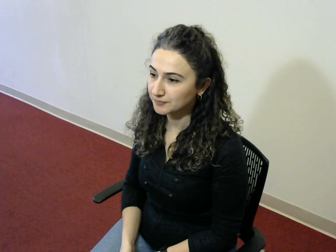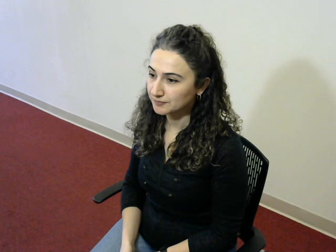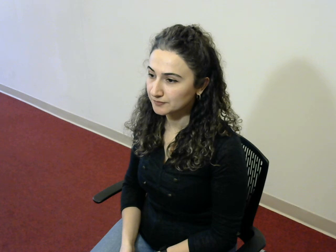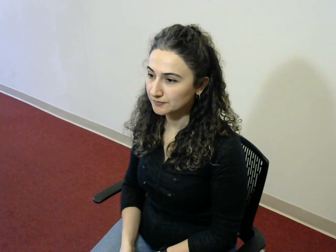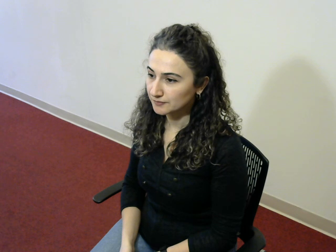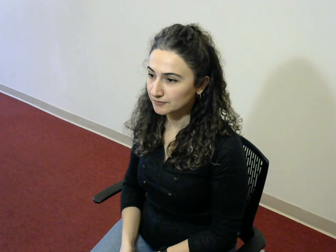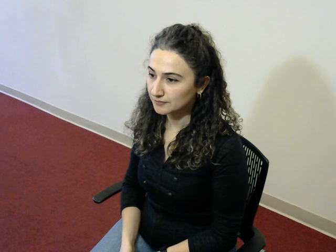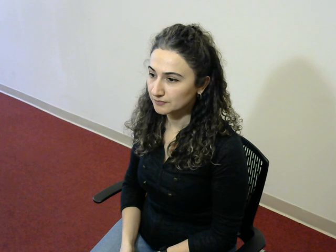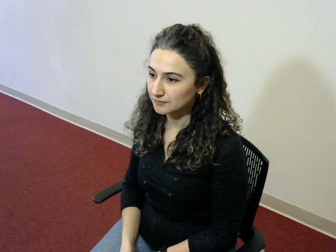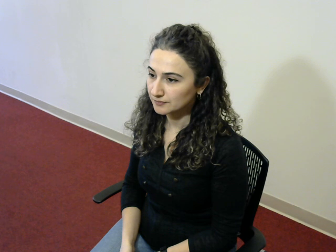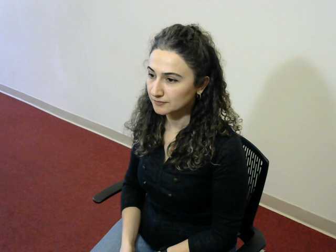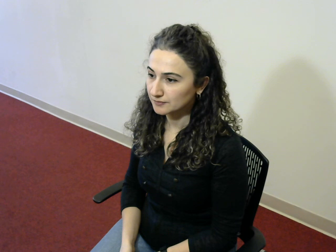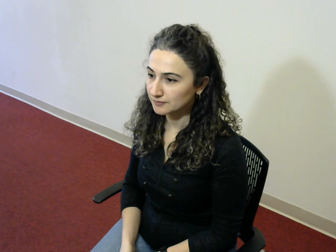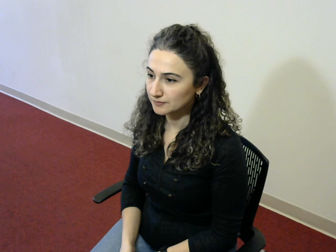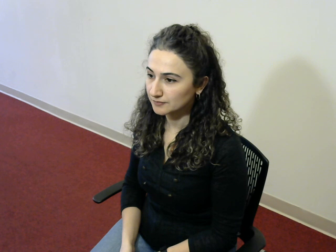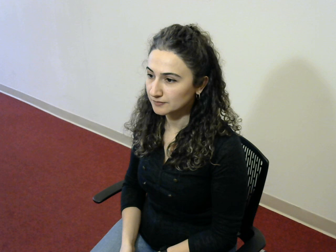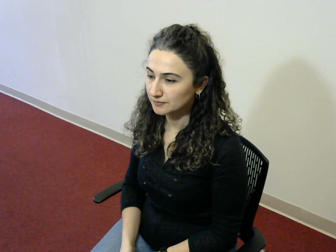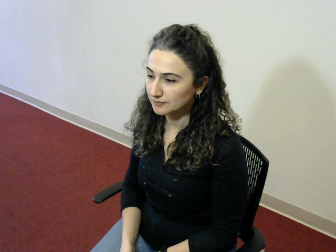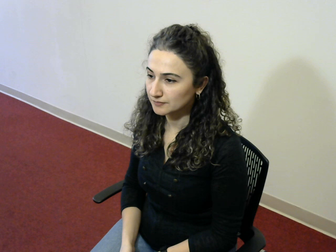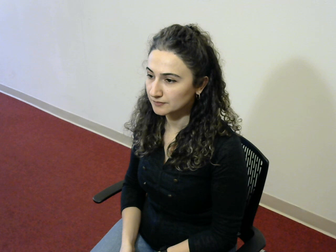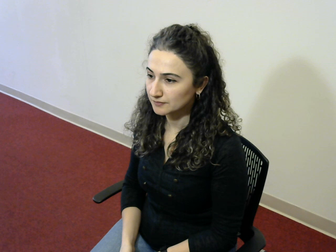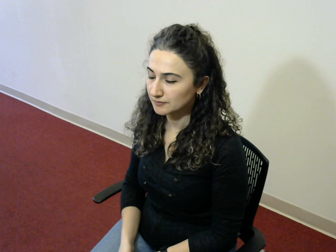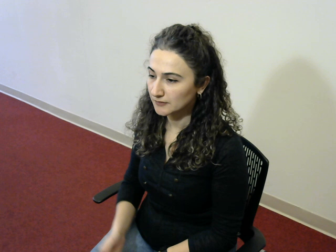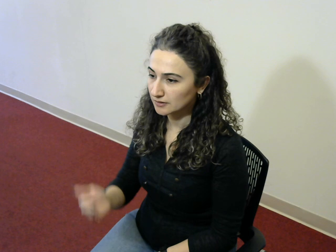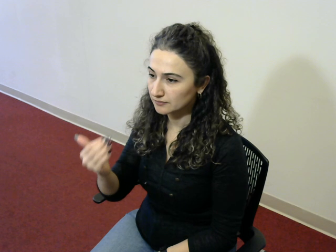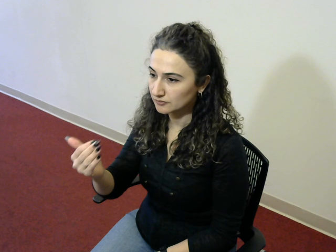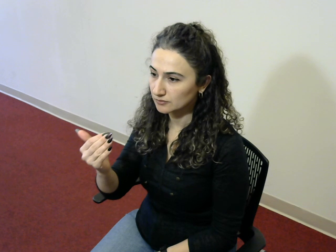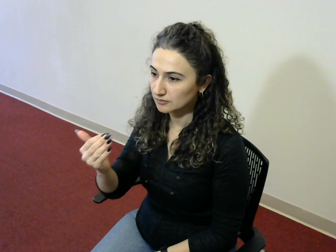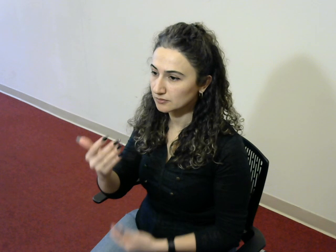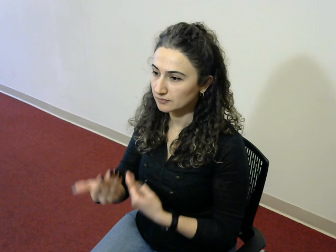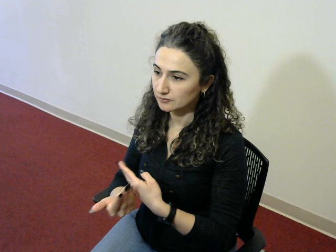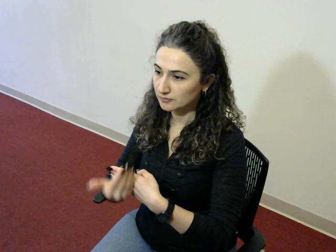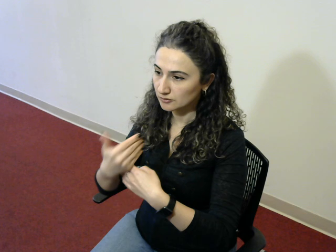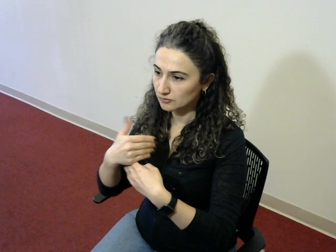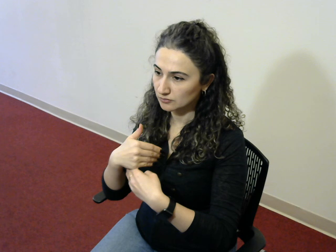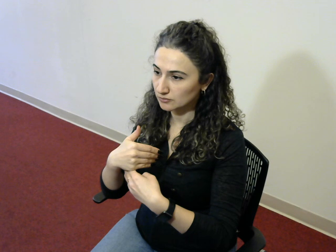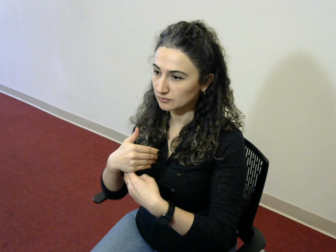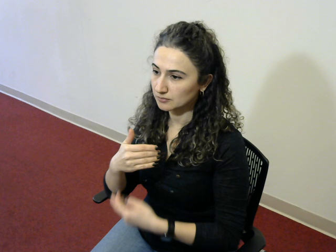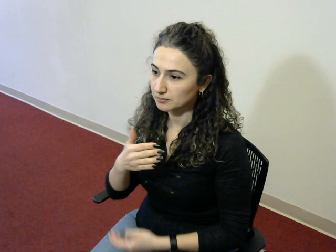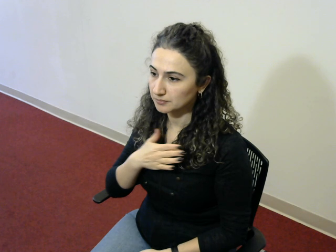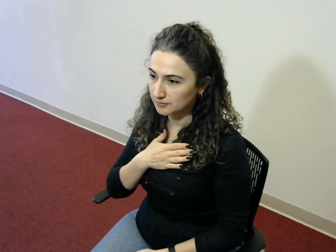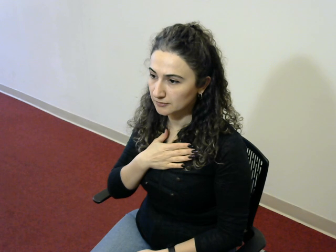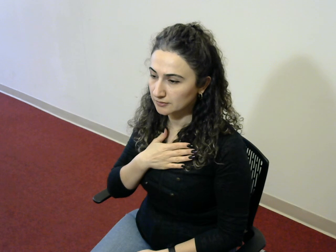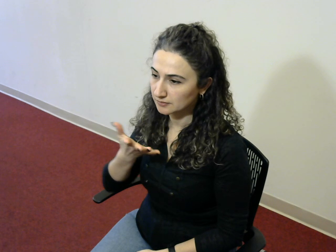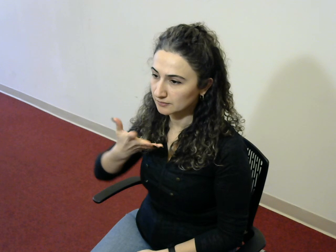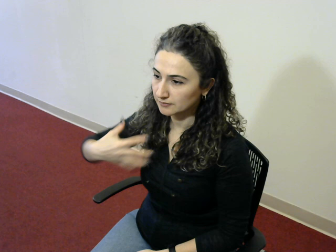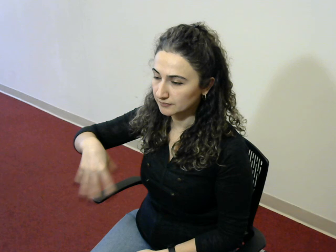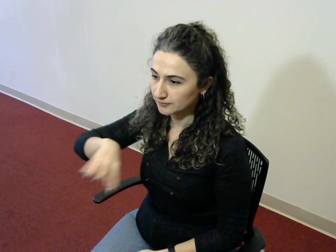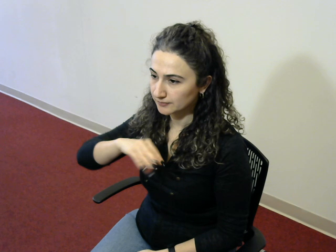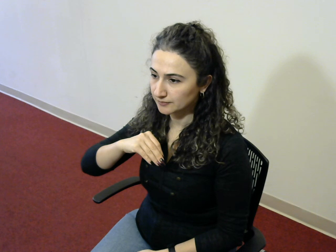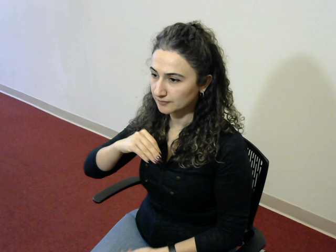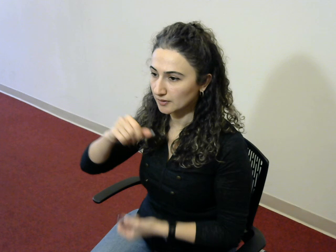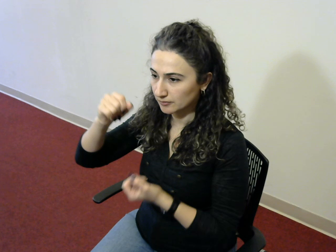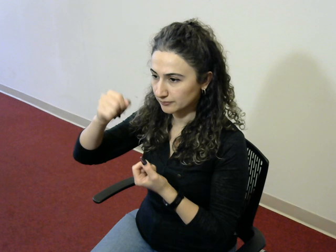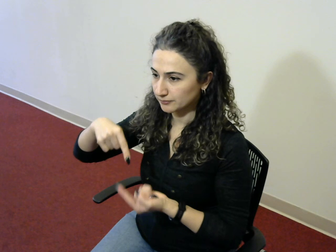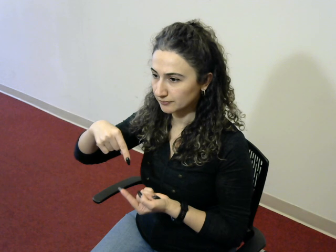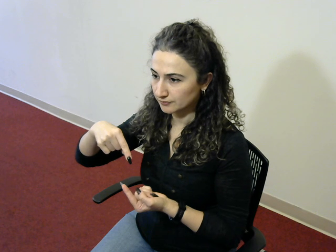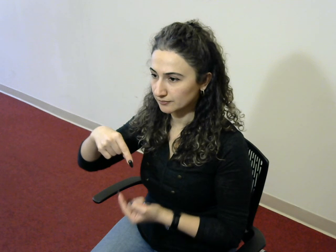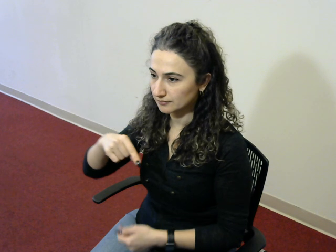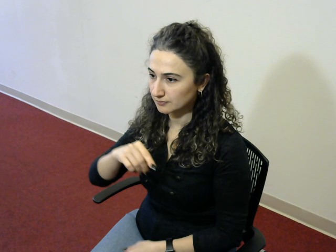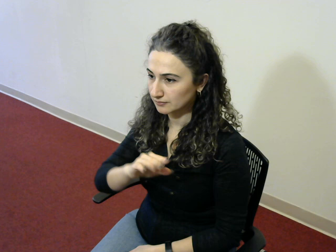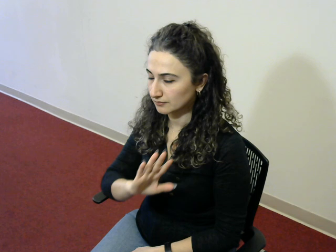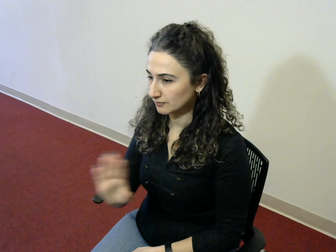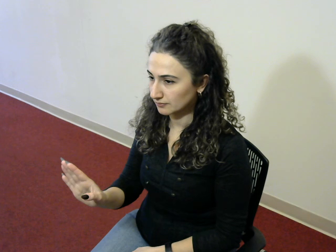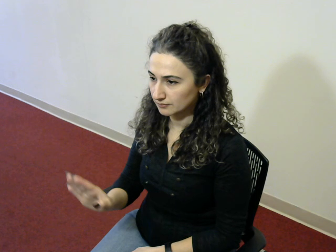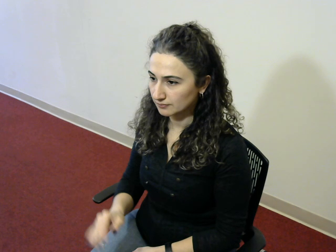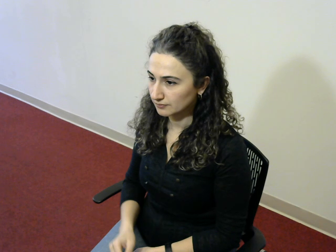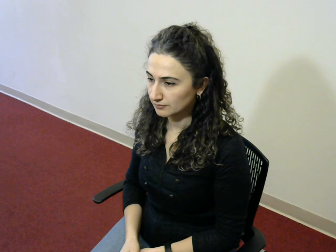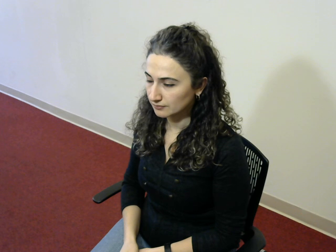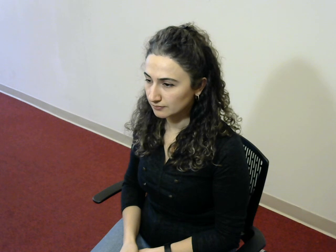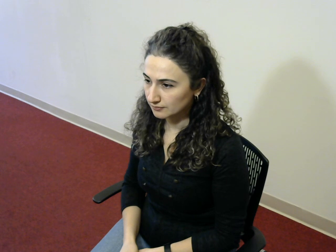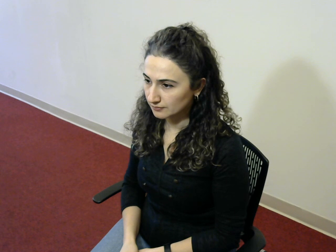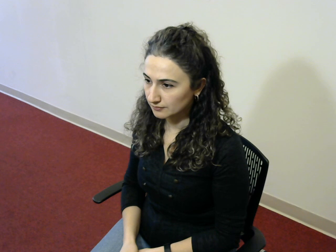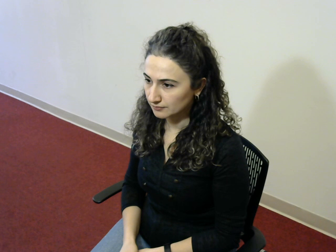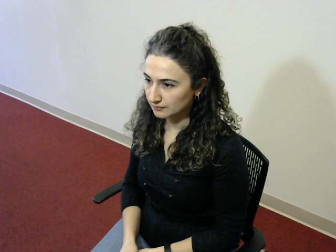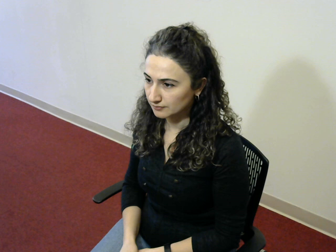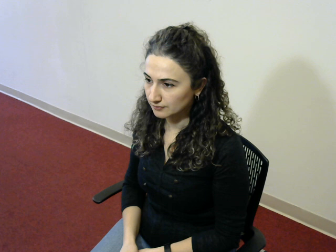Sizin müraciətiniz bizə uyğun deyildir